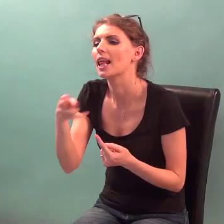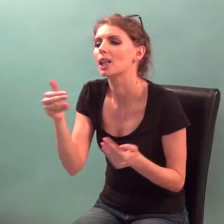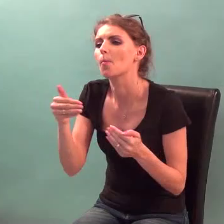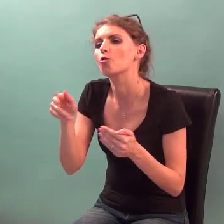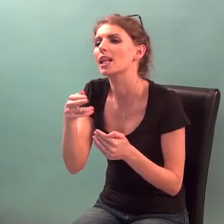Kiedy możesz?